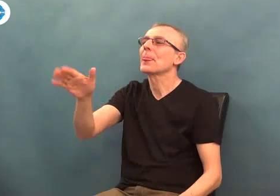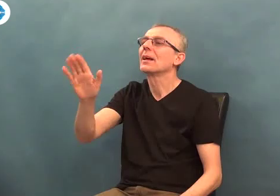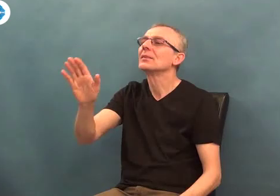Nie mogę.